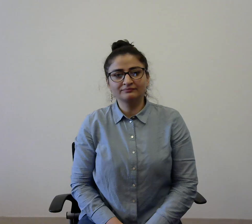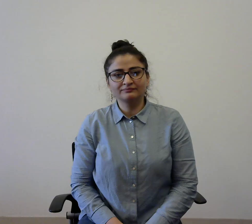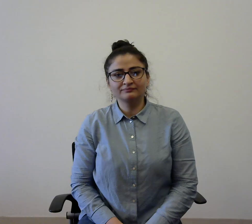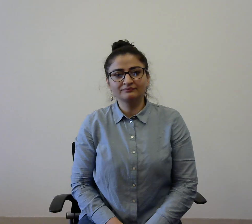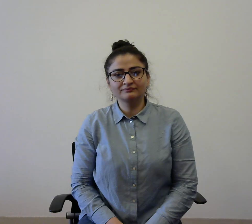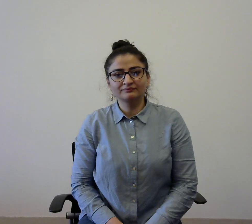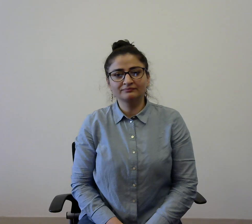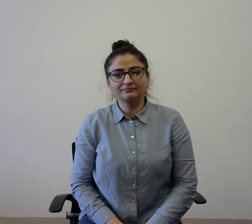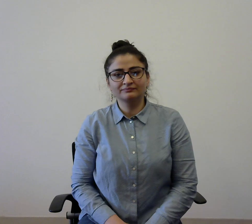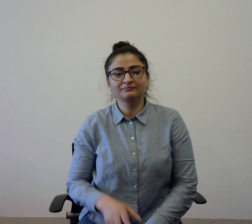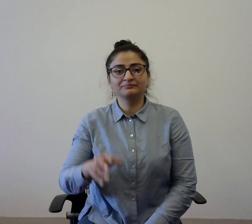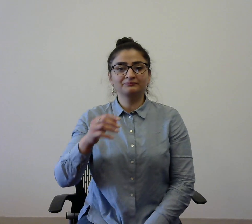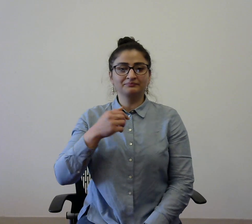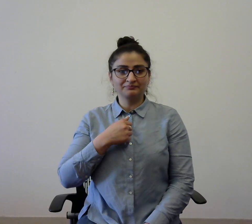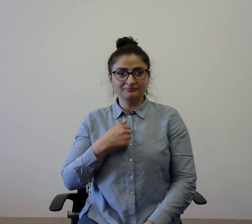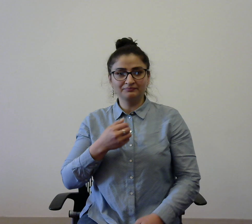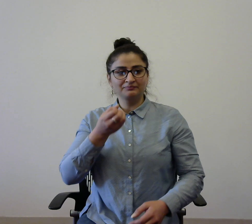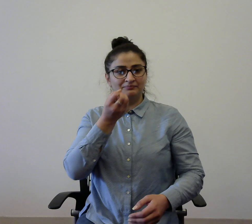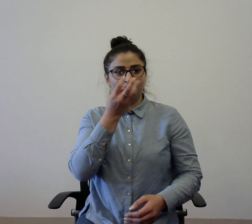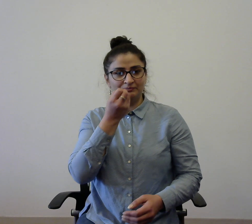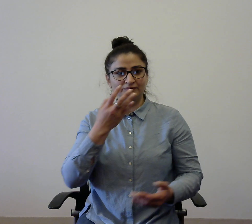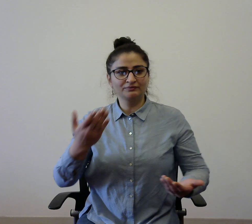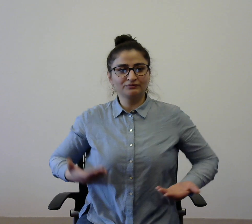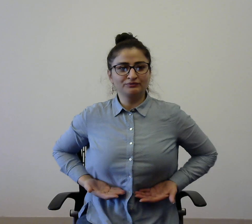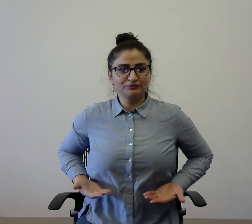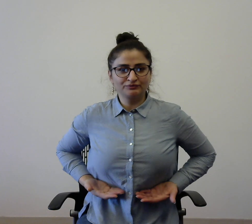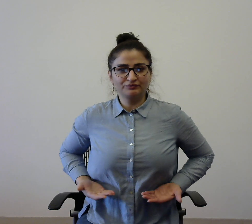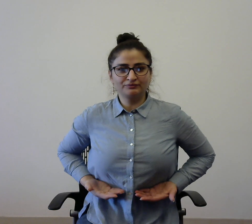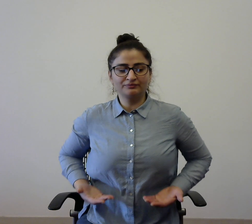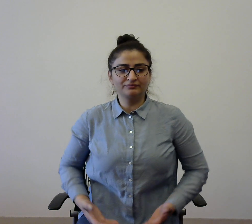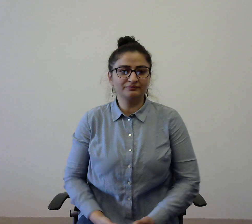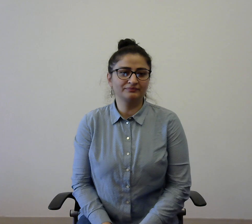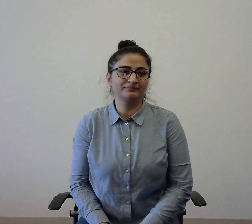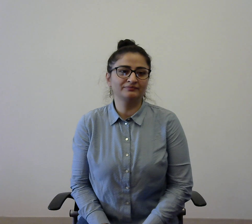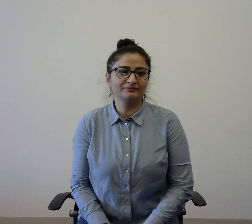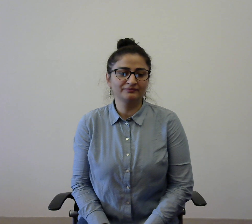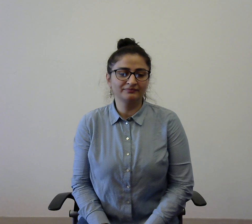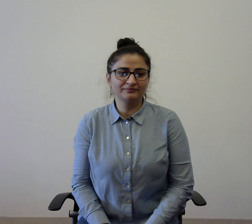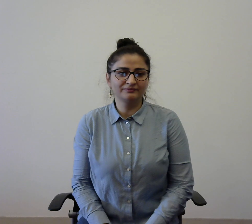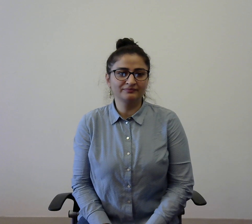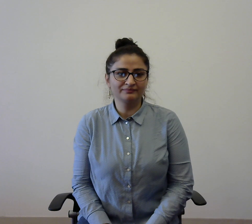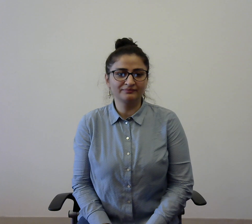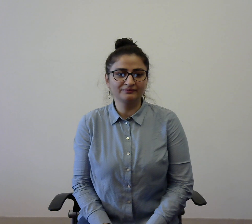Mən Bakıda yaşayıram